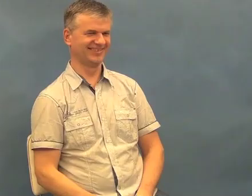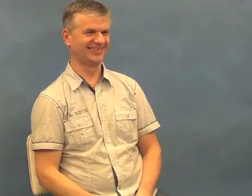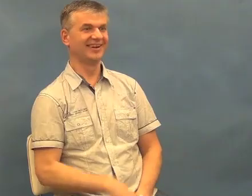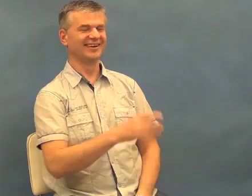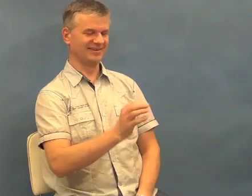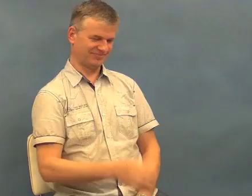Dobrze.